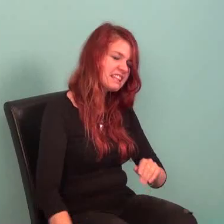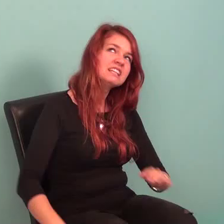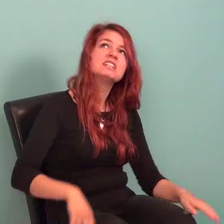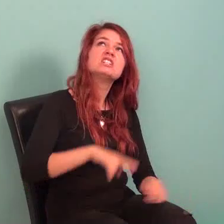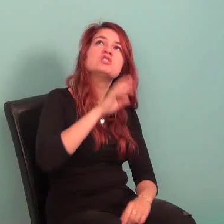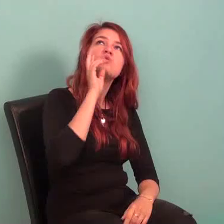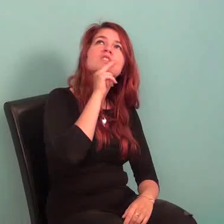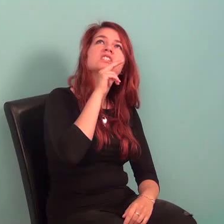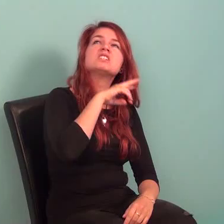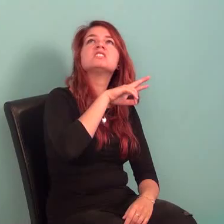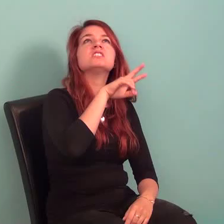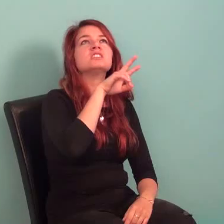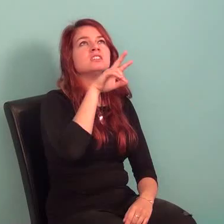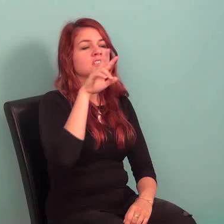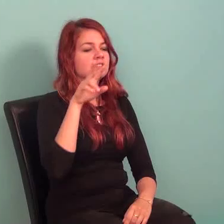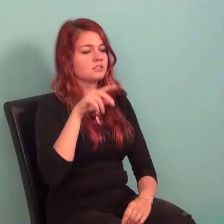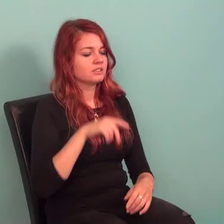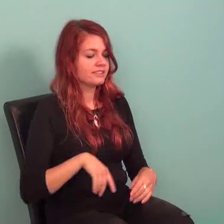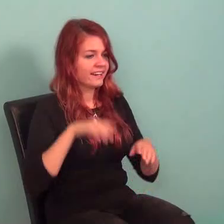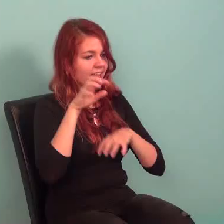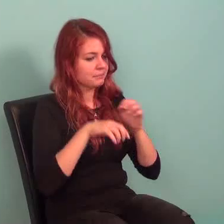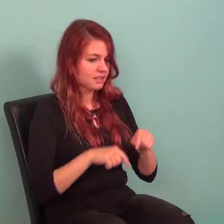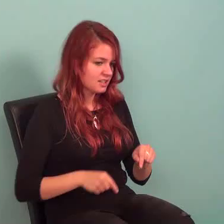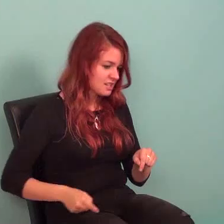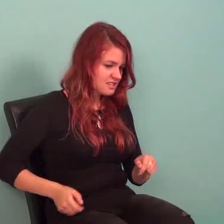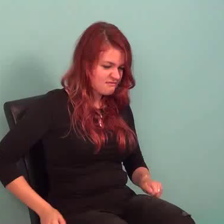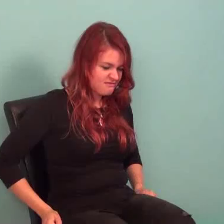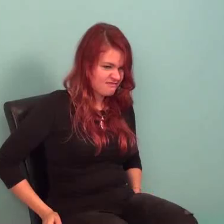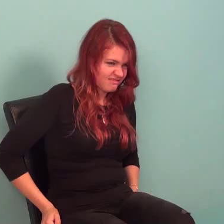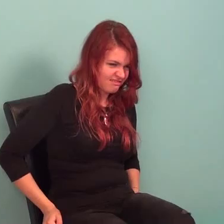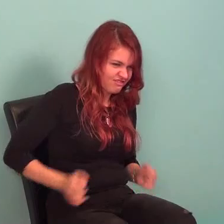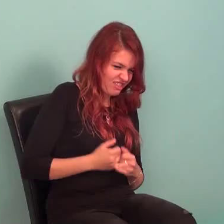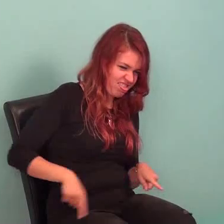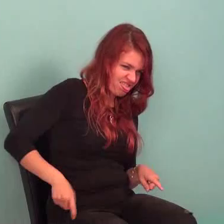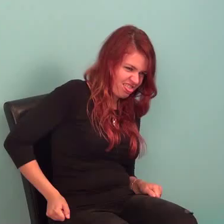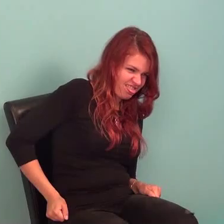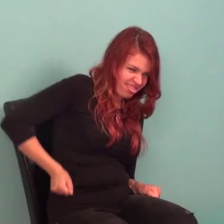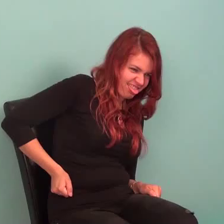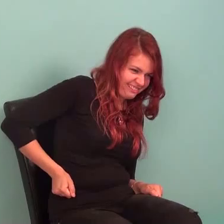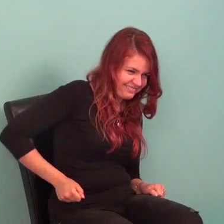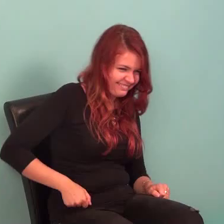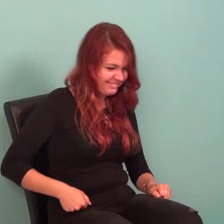Patrzy do górę na gruszki, ale zanim wejdzie na drabinę, to podciąga spodnie, bo blokowały mu nogi.